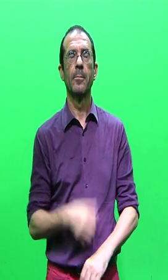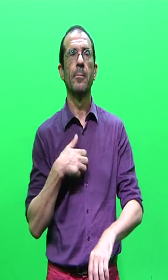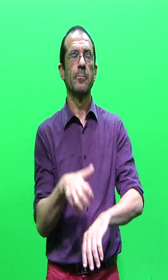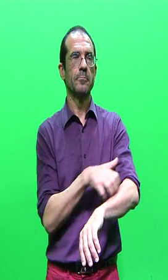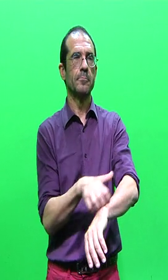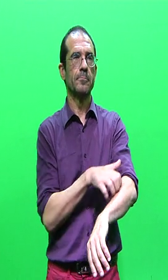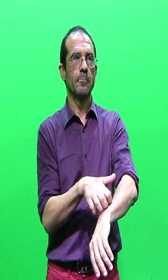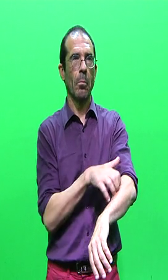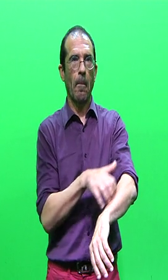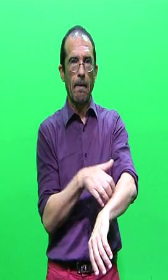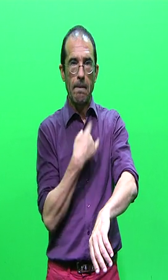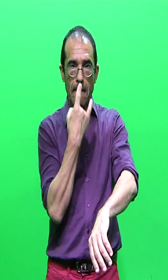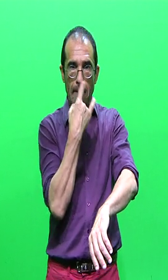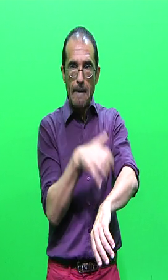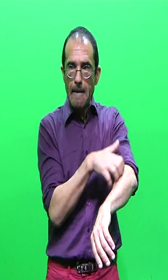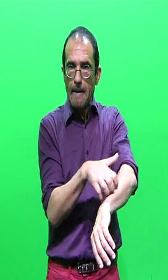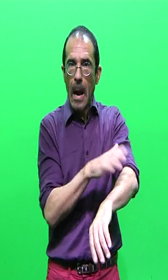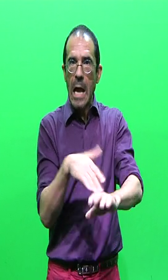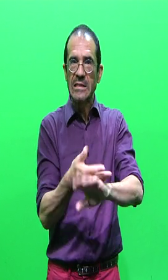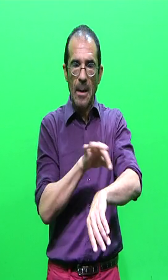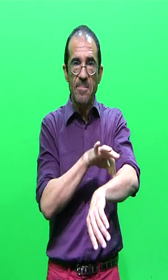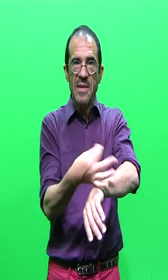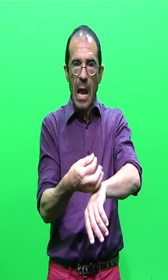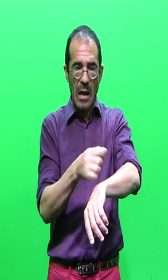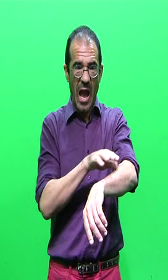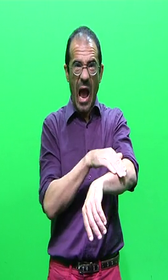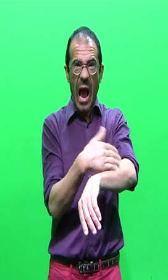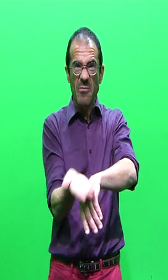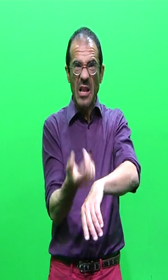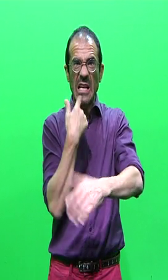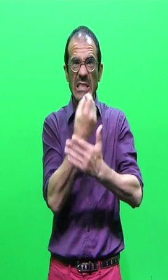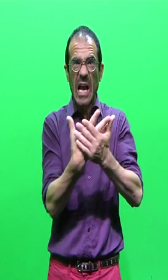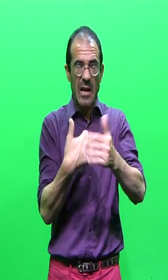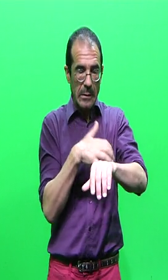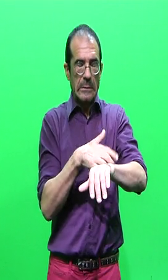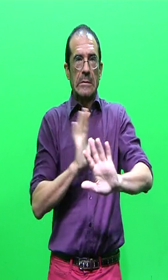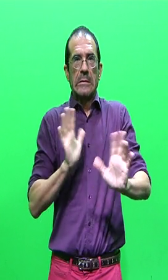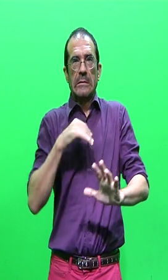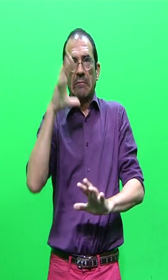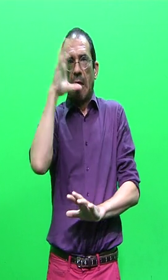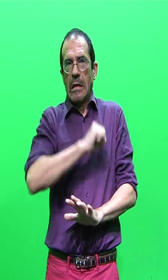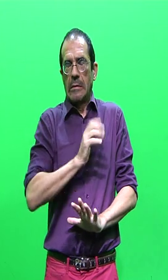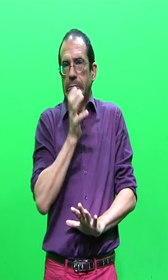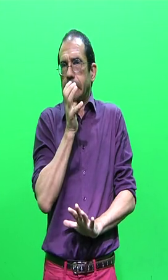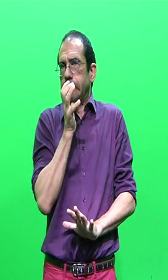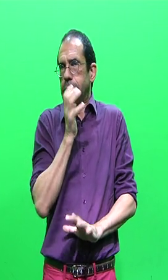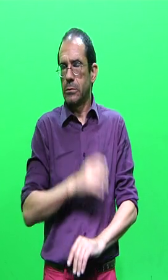Em rasco el braç i em crea una addicció. Em rasco fins que em cau la pell i em surt sang, aleshores paro i veig que ho he fet malament.